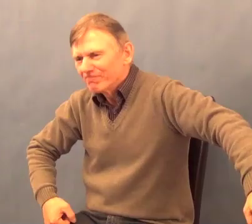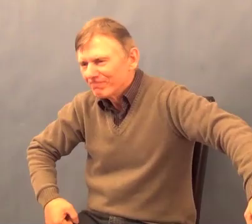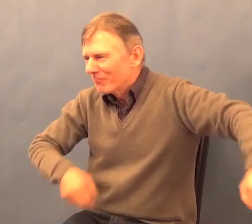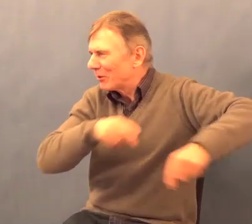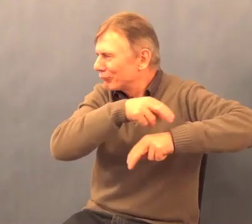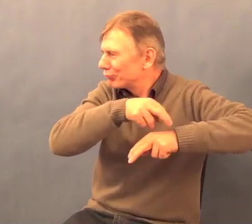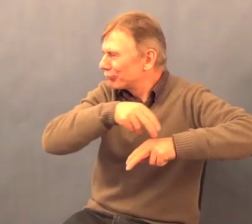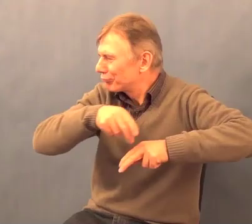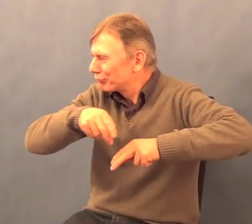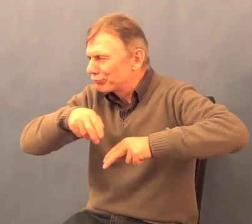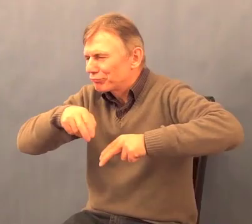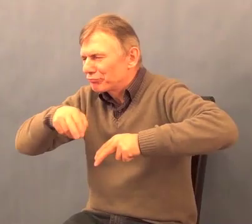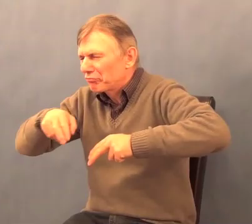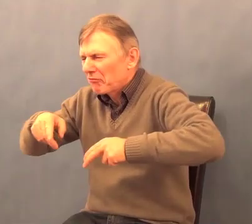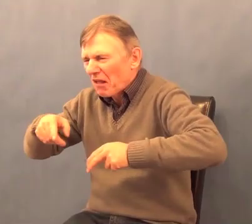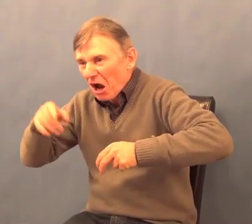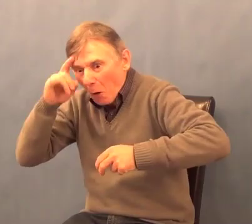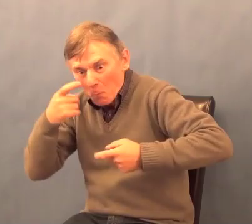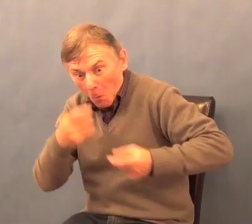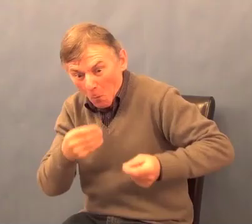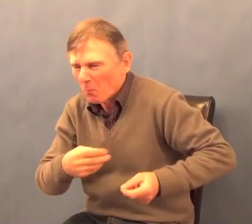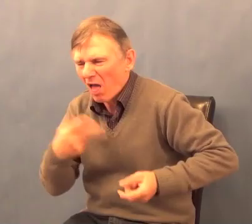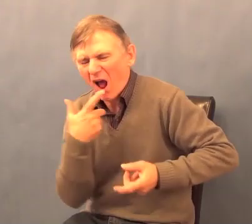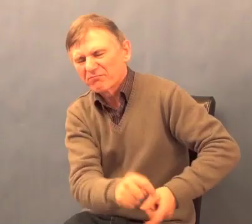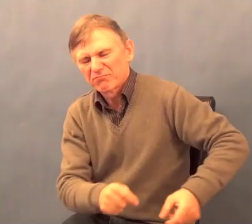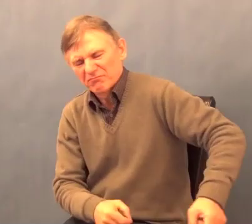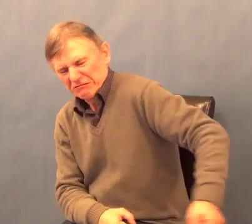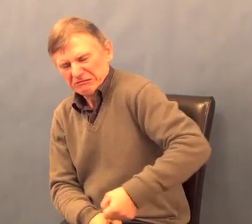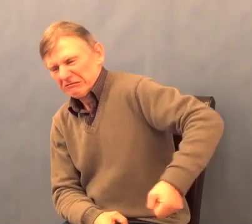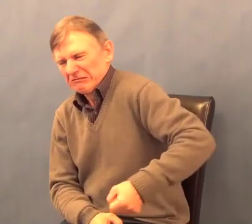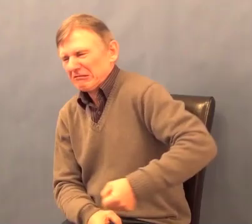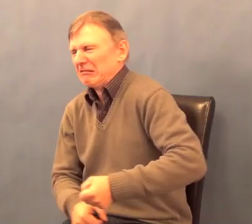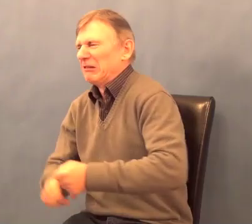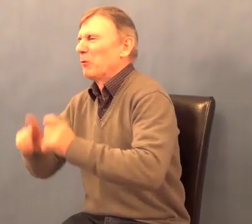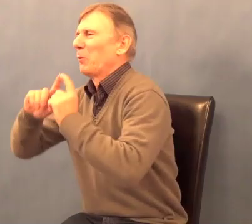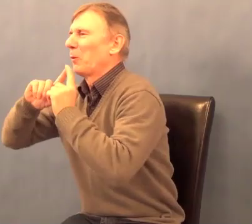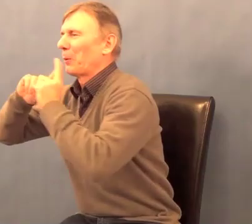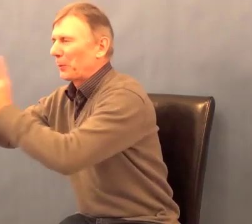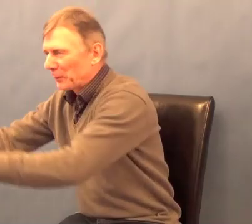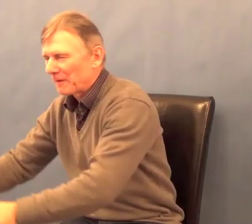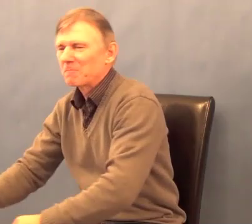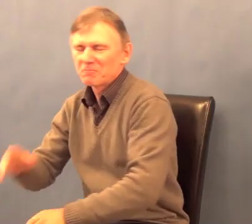Idzie z kozą, ciągnie ją, ona zauważyła gruszkę, ale pan jej nie pozwolił, szarpał za sznurek i poszli dalej.